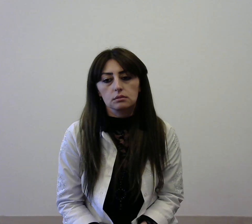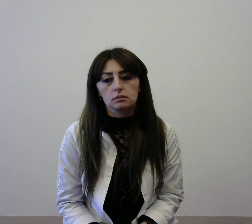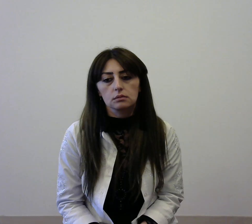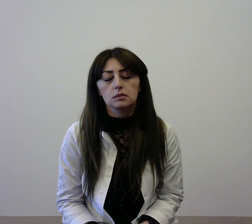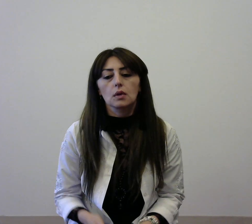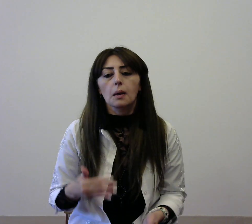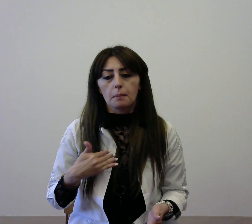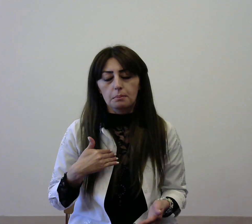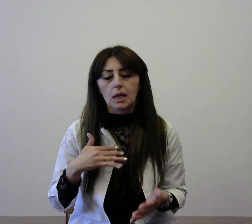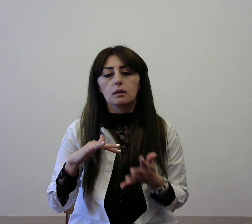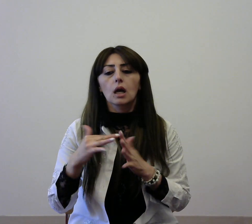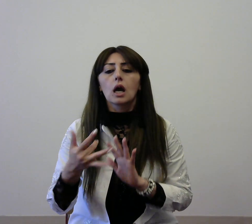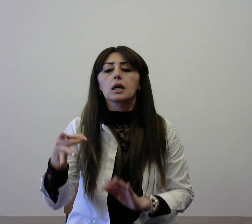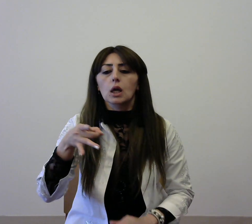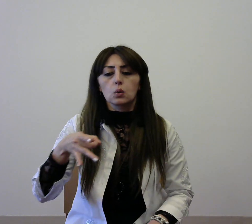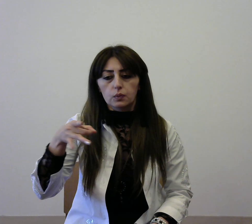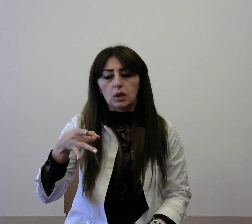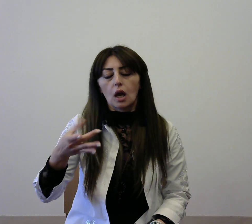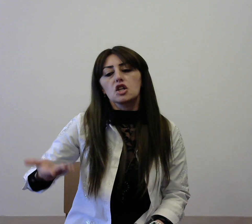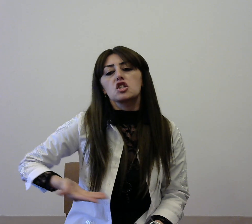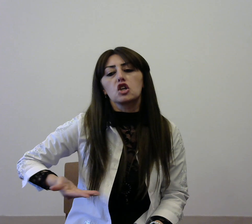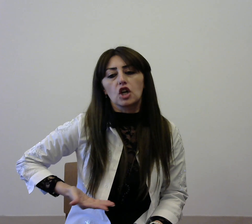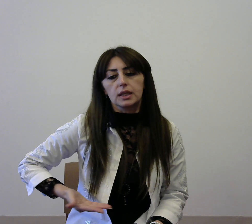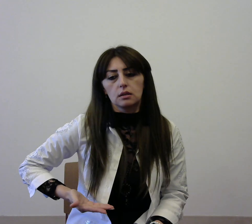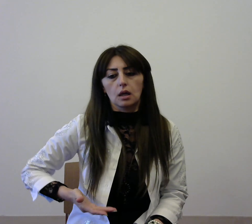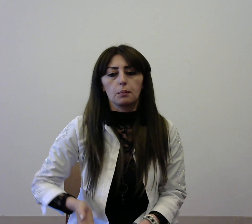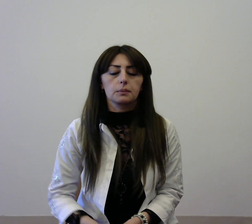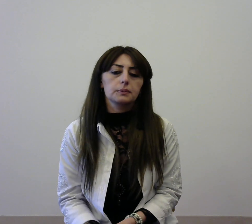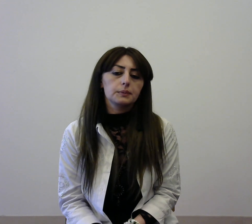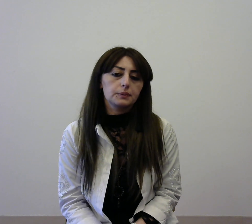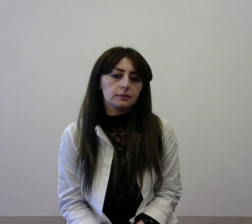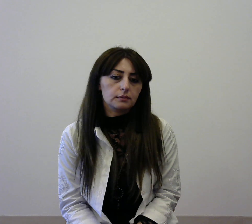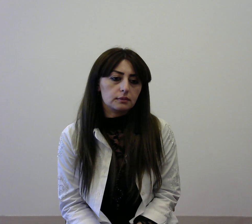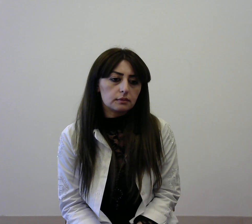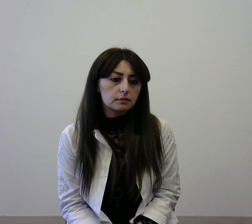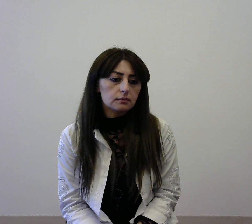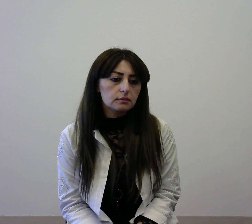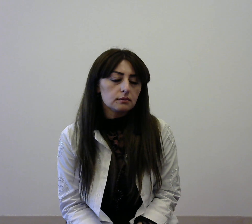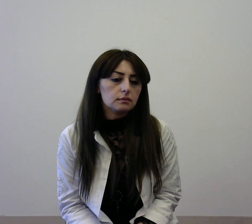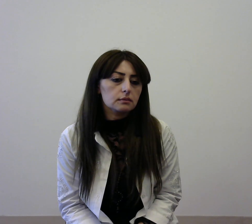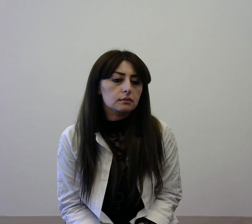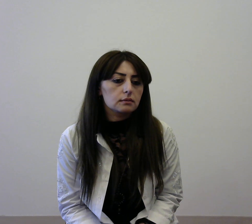Mən rayonda yaşayıram